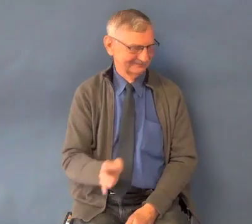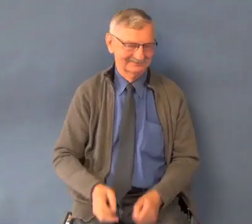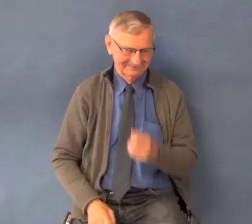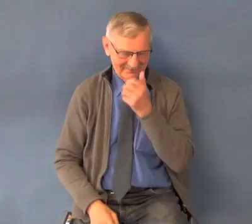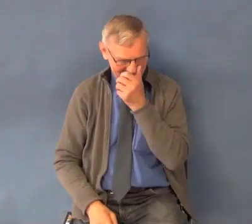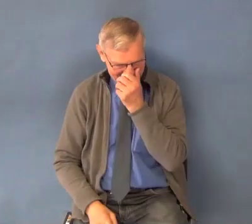Dobrze.